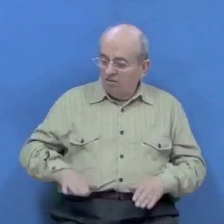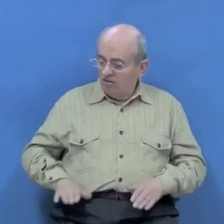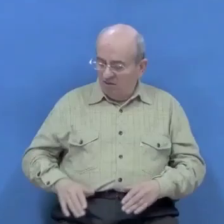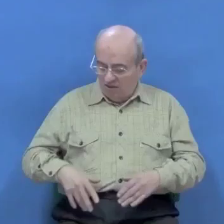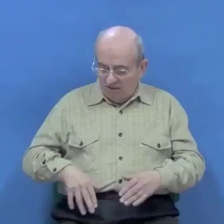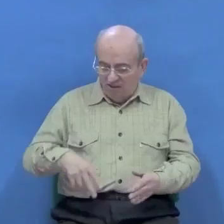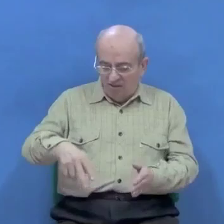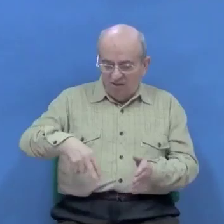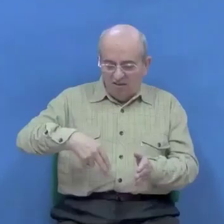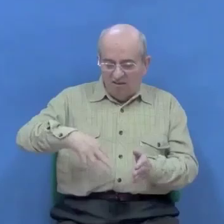Śliska powierzchnia.